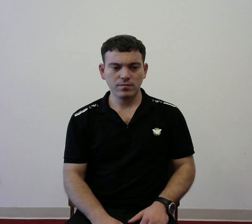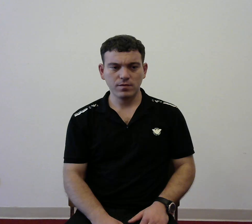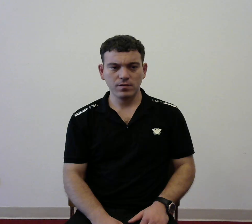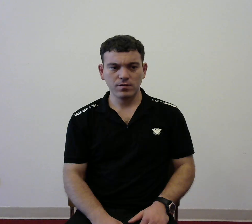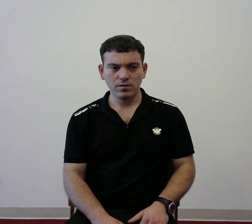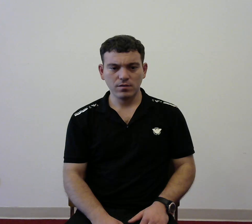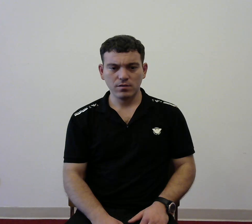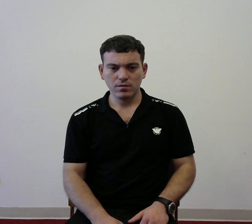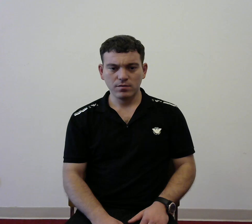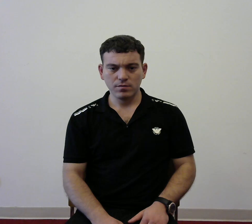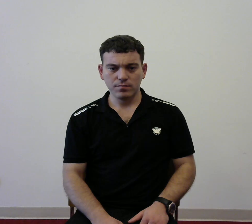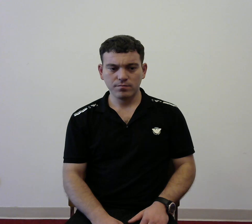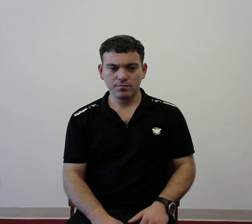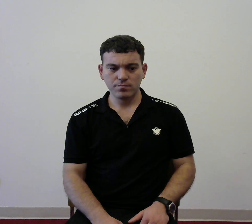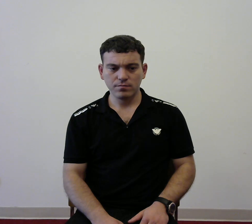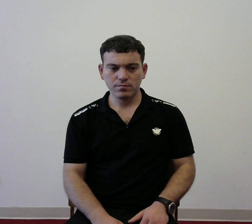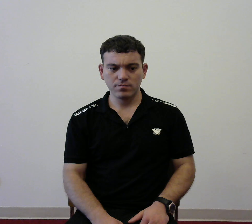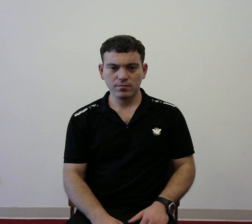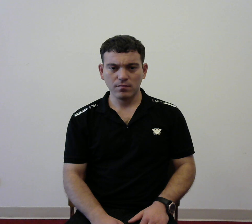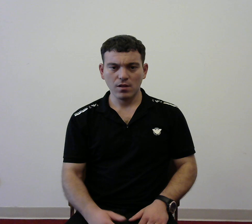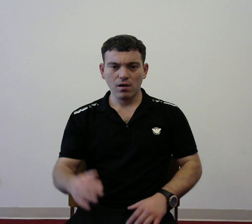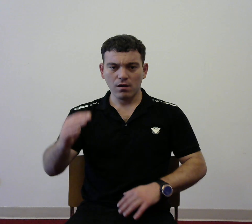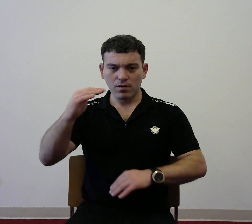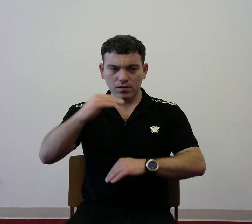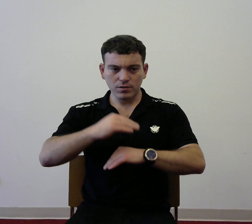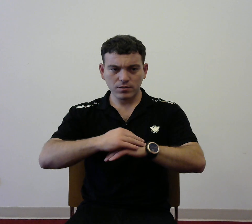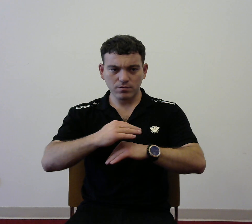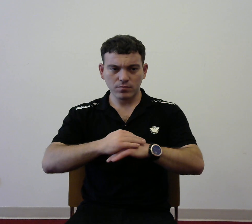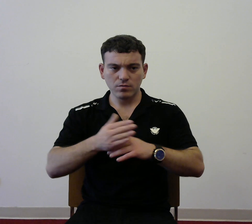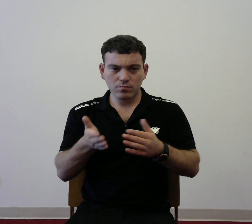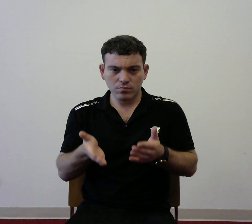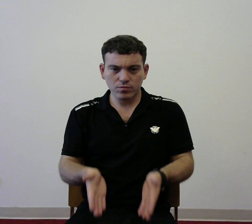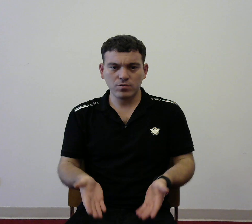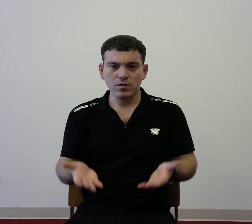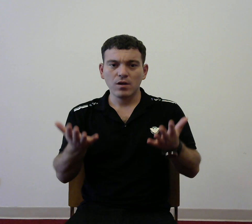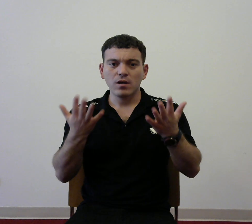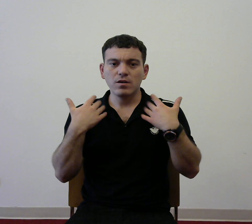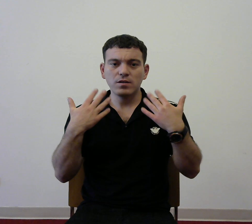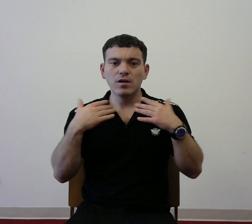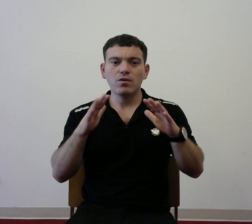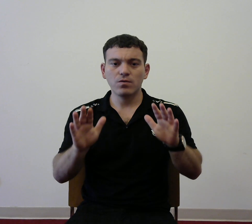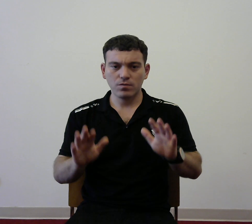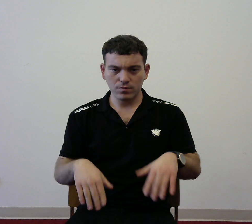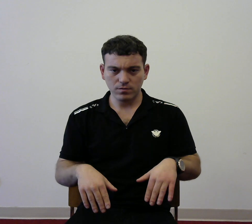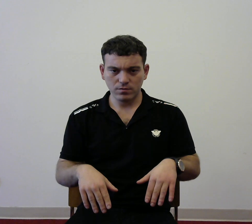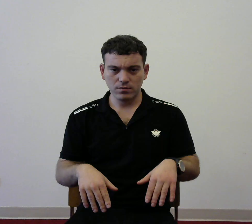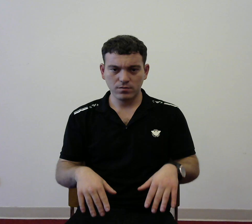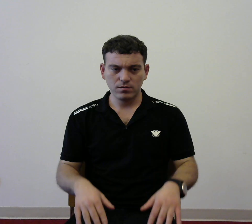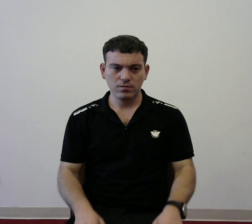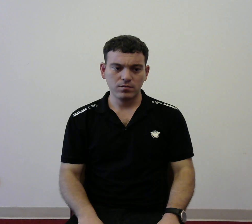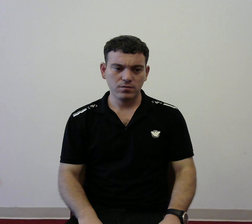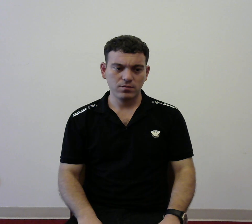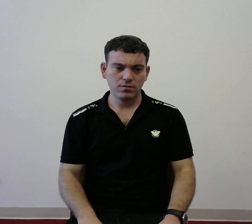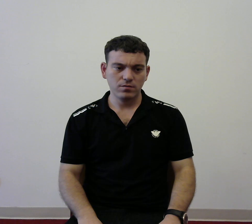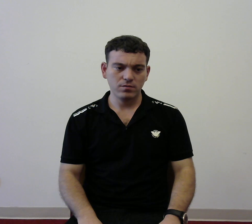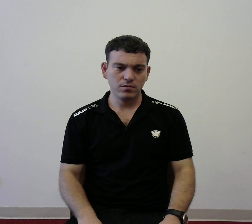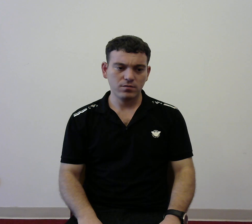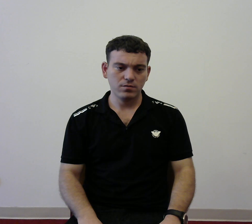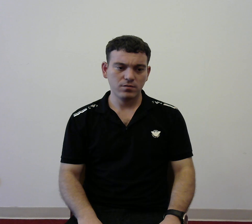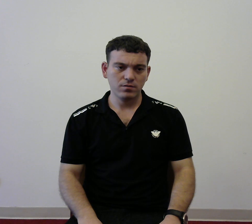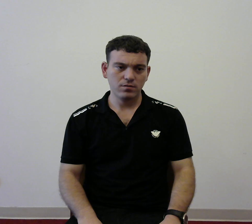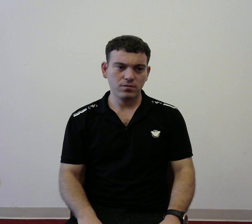Axşamlar bura sərin olur